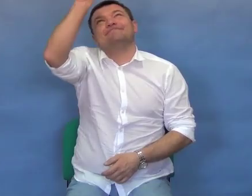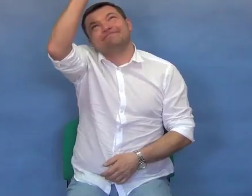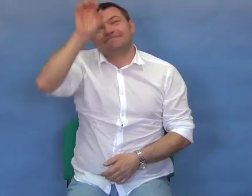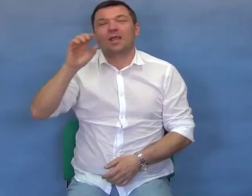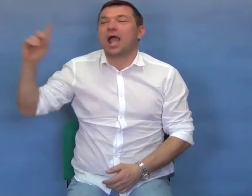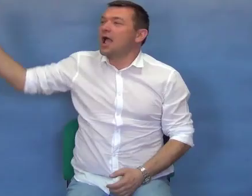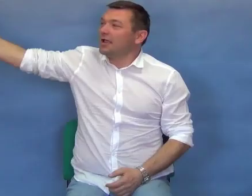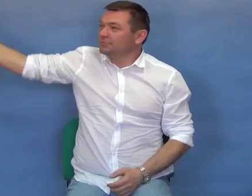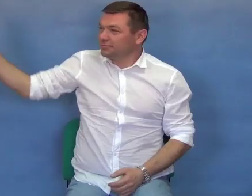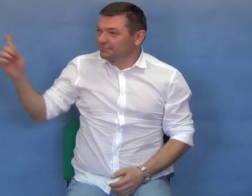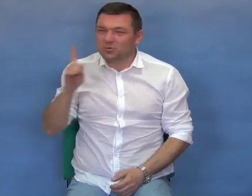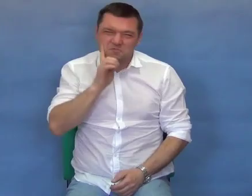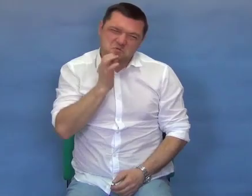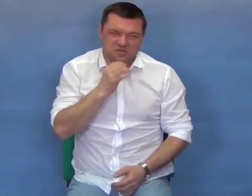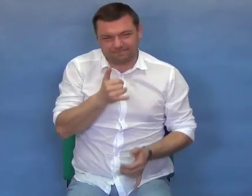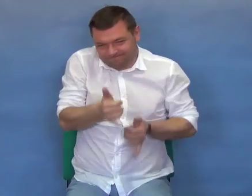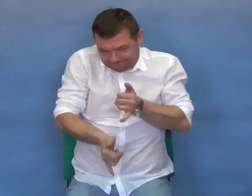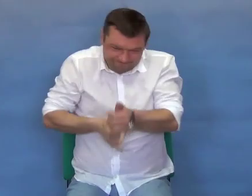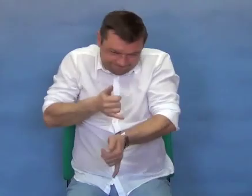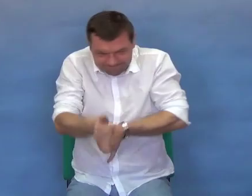Nadjeżdża młody chłopak na rowerze.